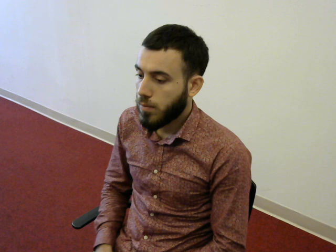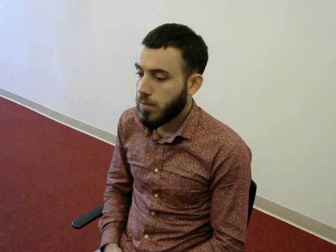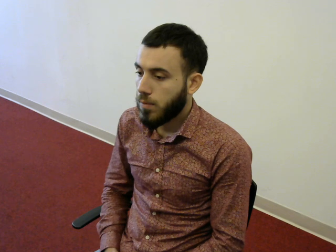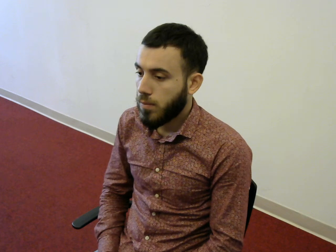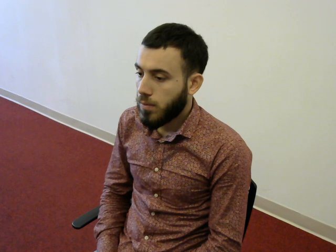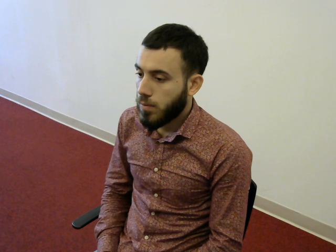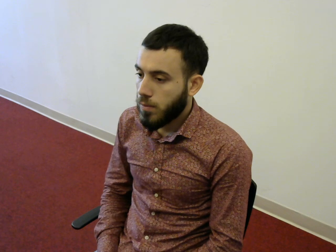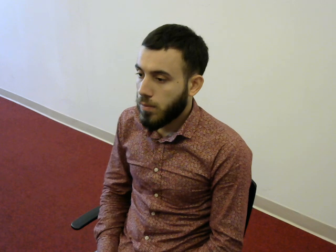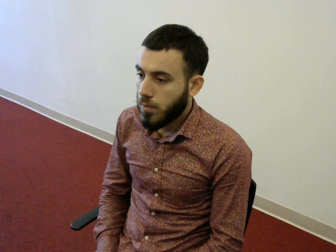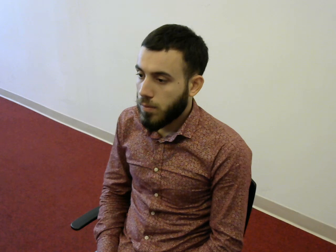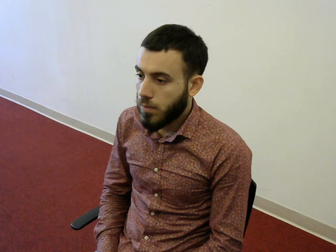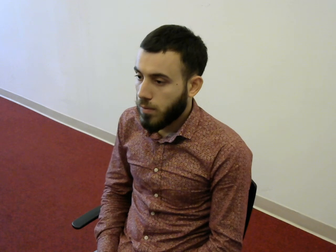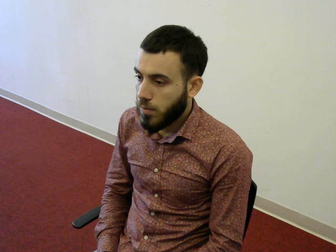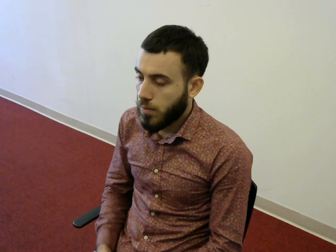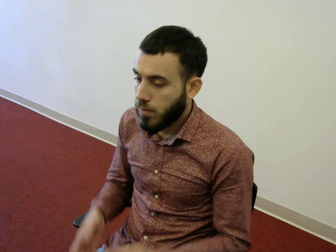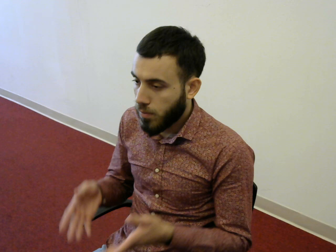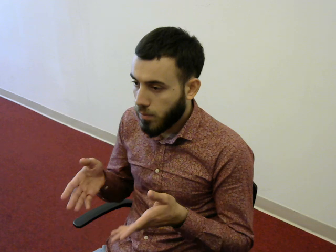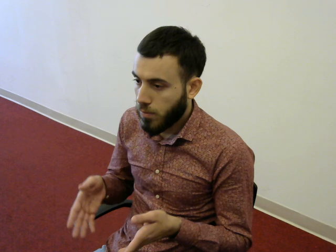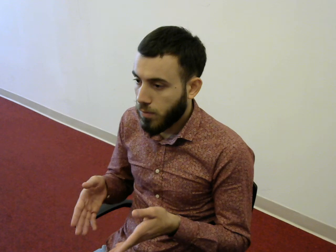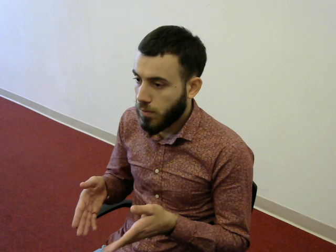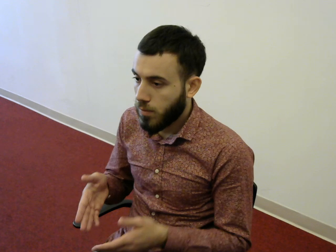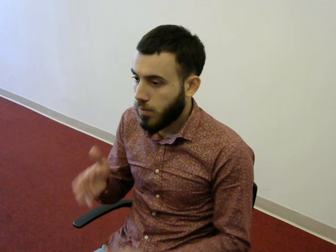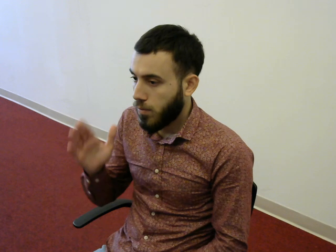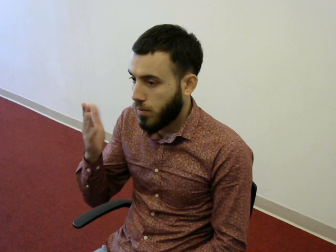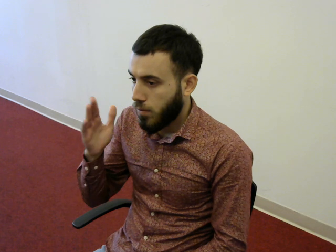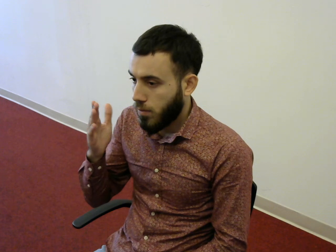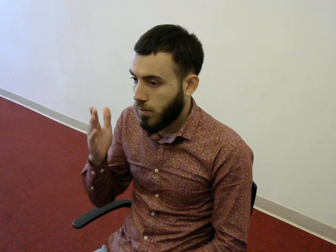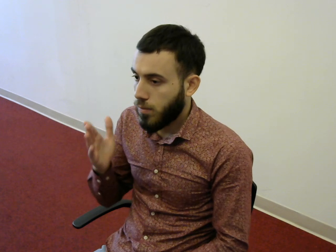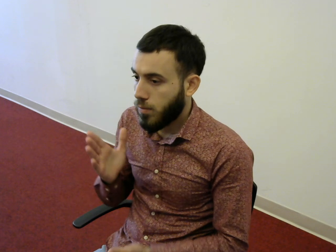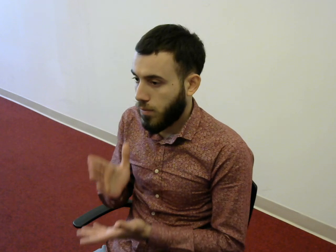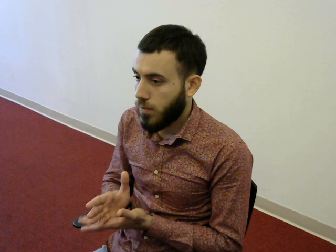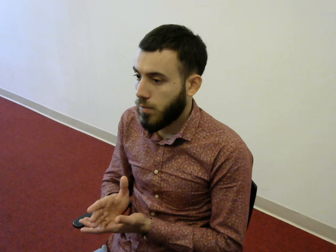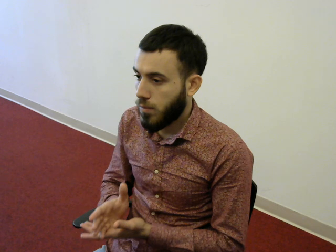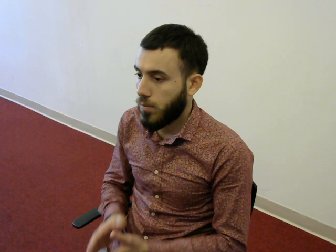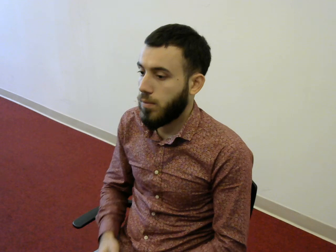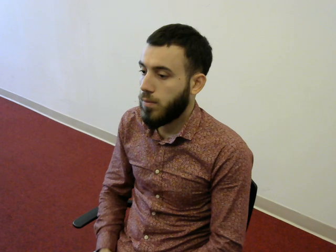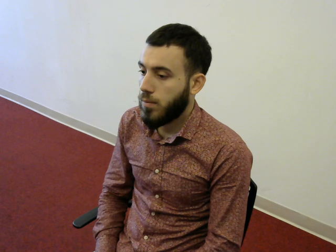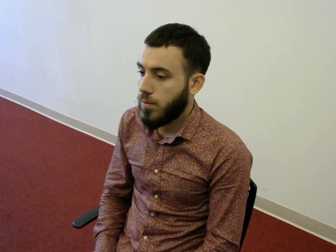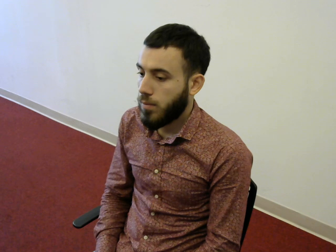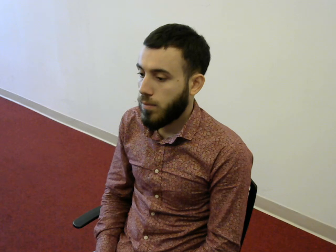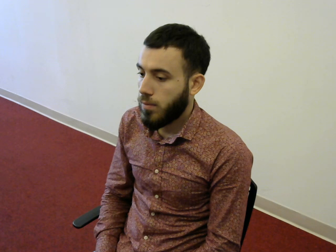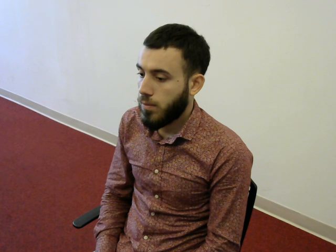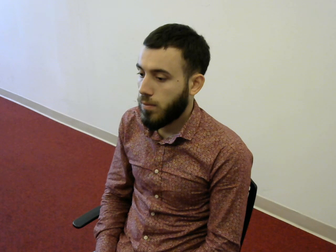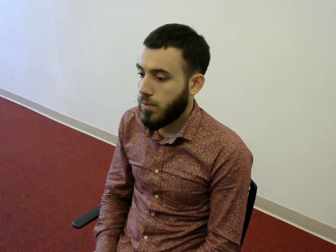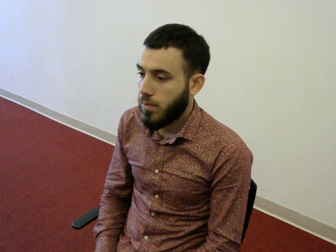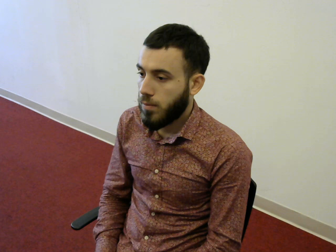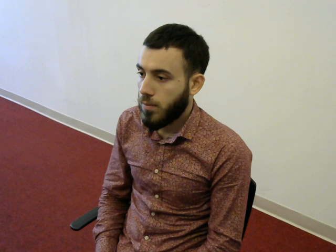Burda güzgü varmı?